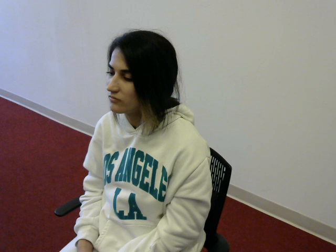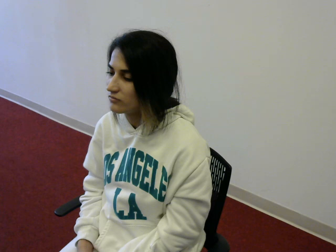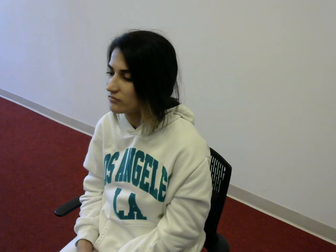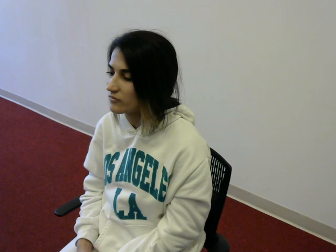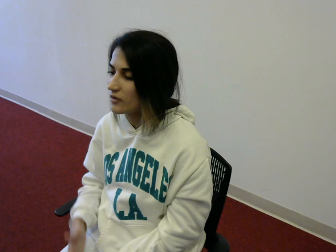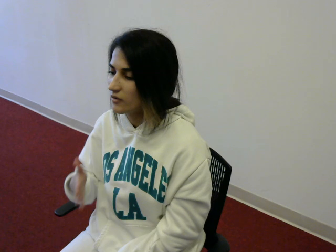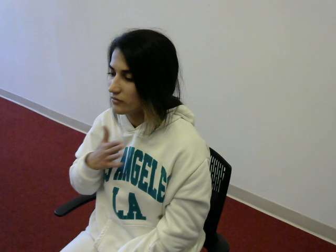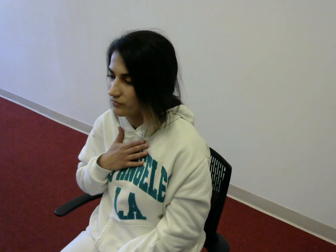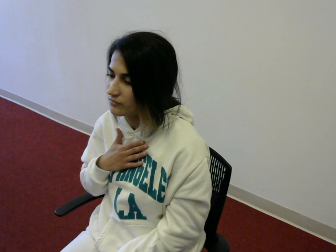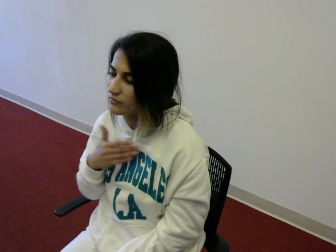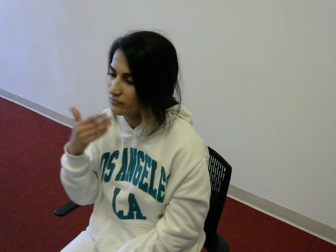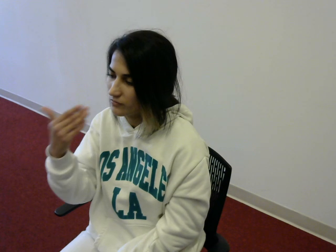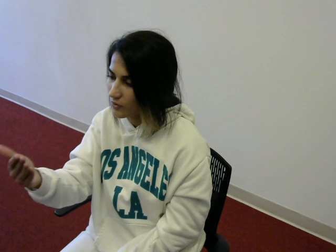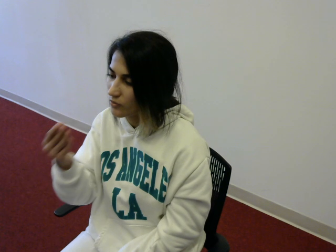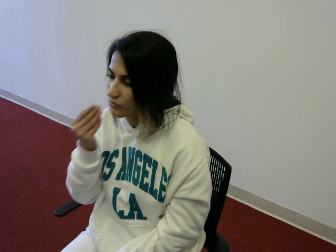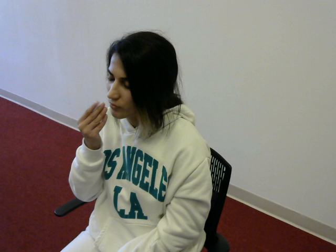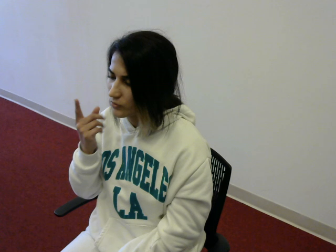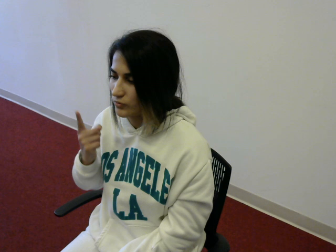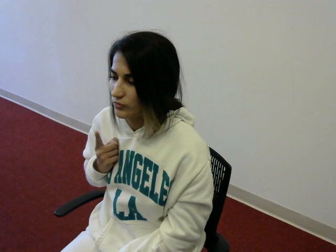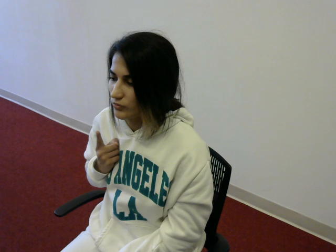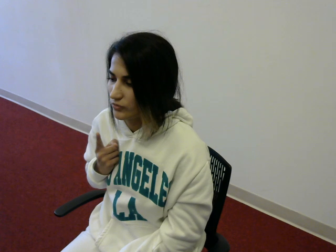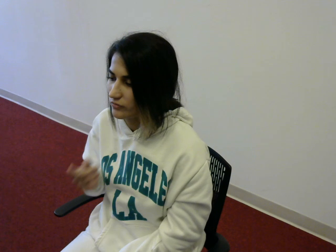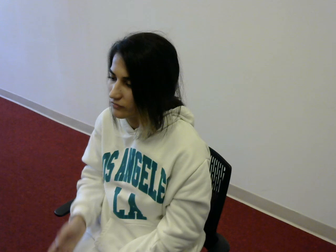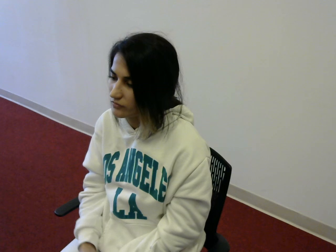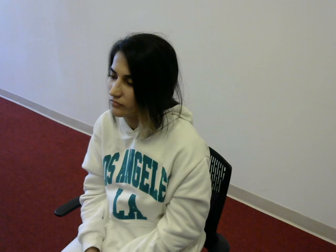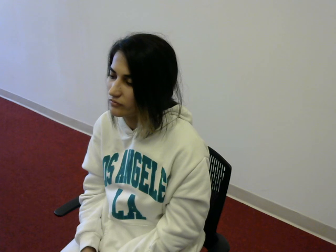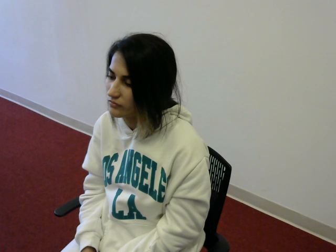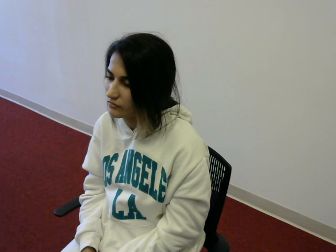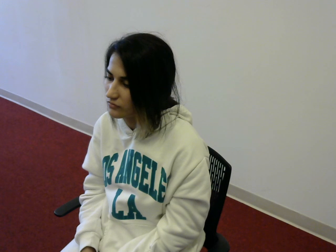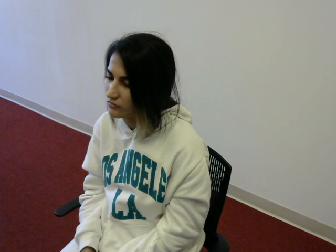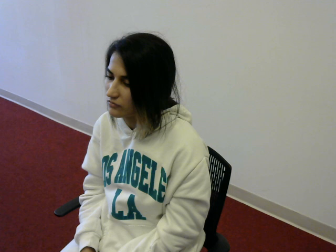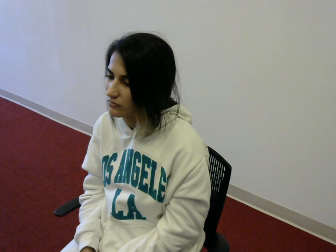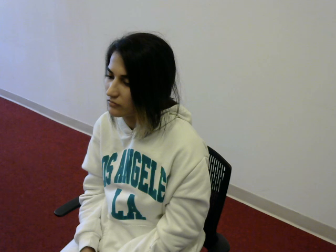Mən sizi naharda gözləyəcəm